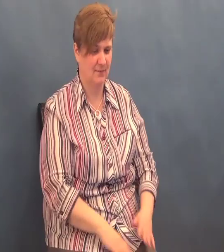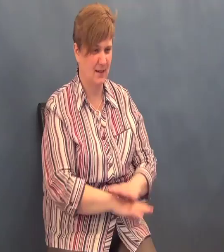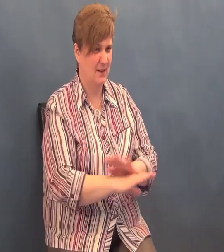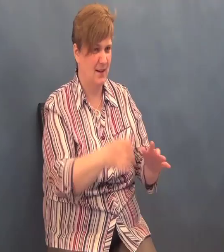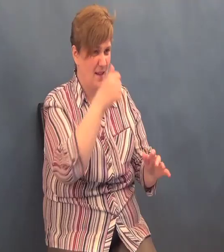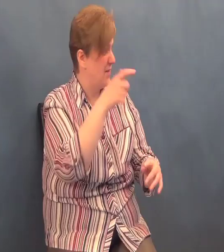W ogóle nie można.